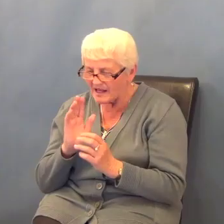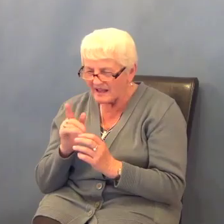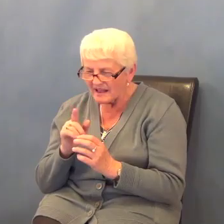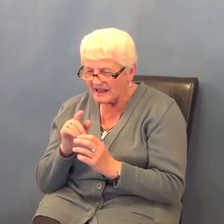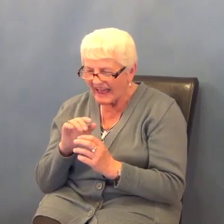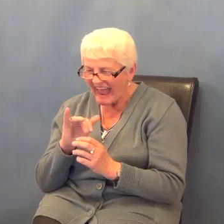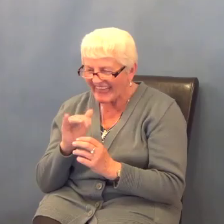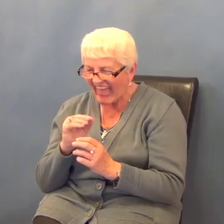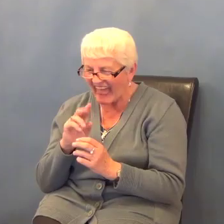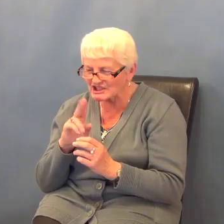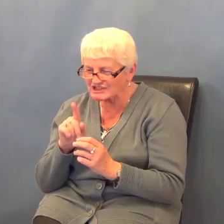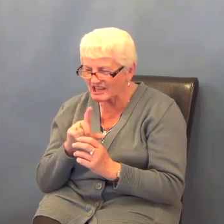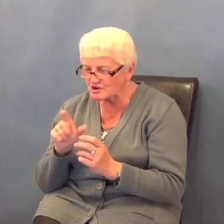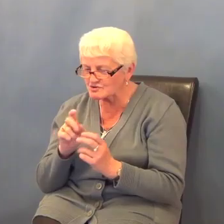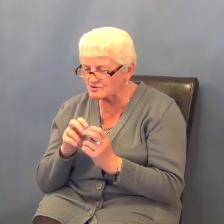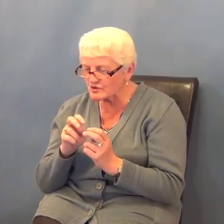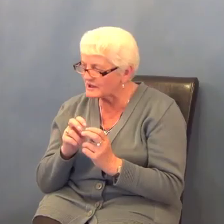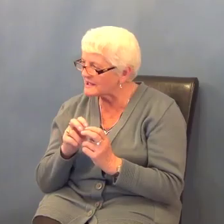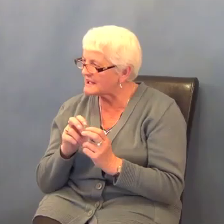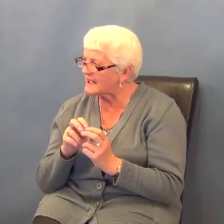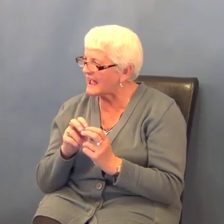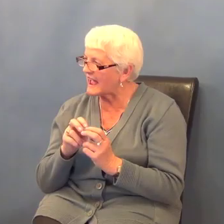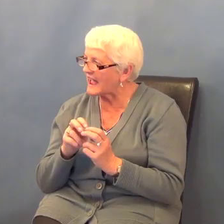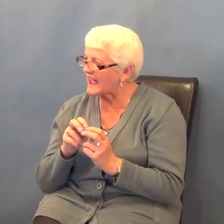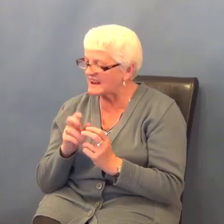To jeż czy szczur?